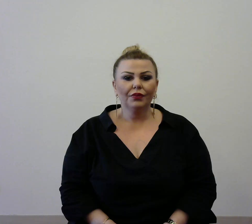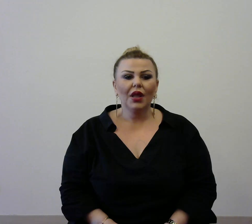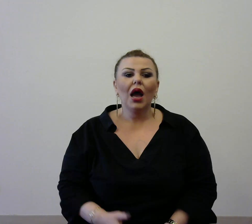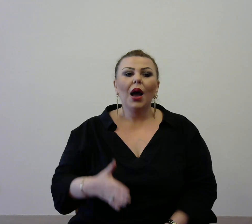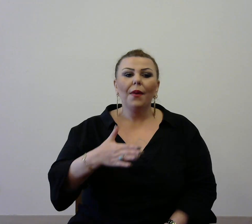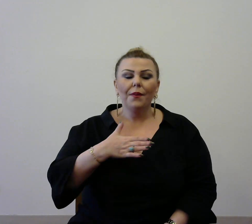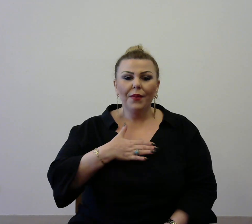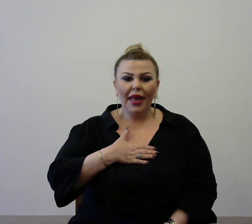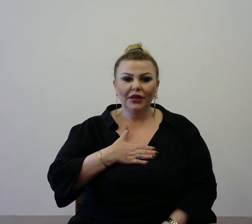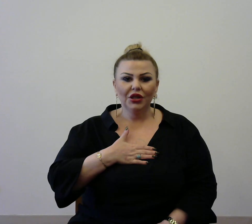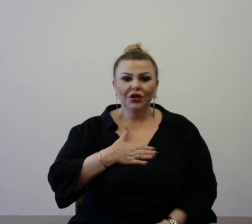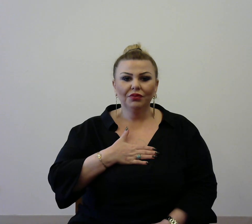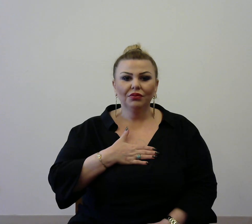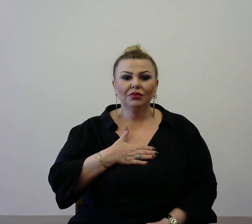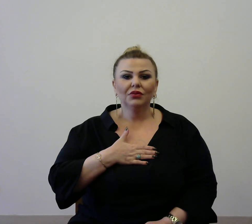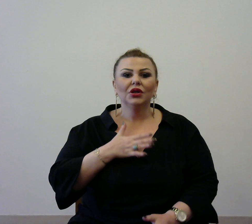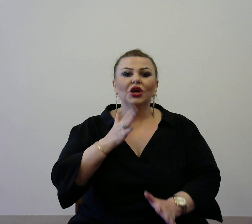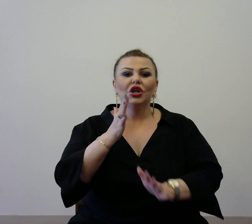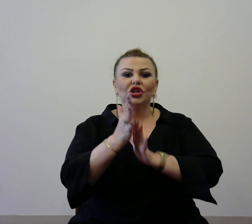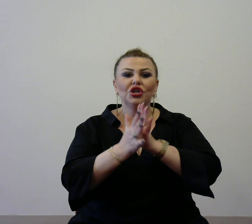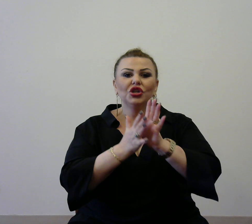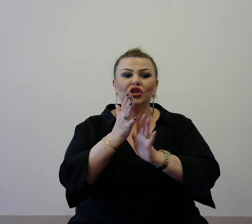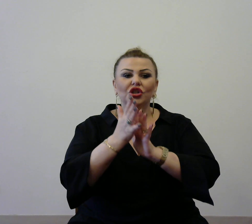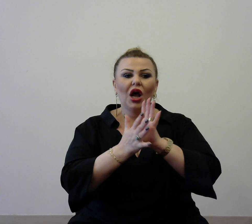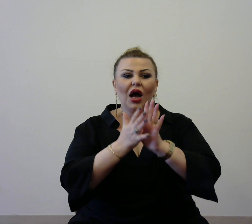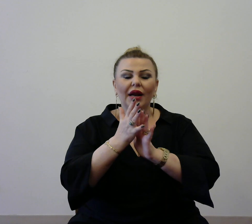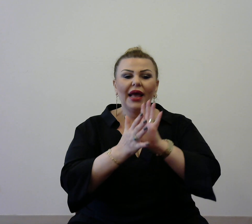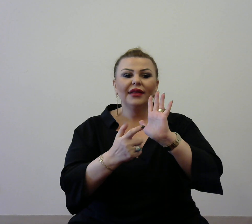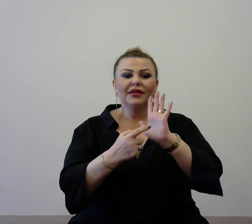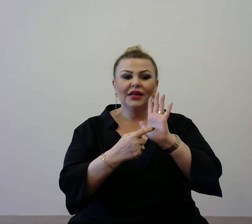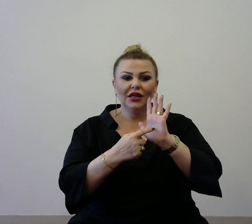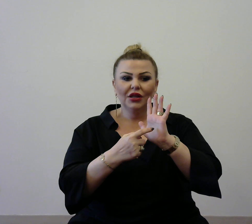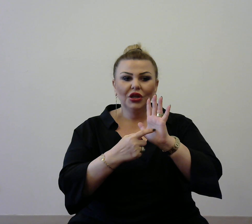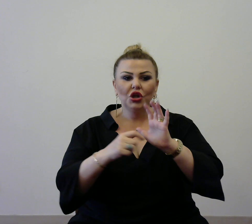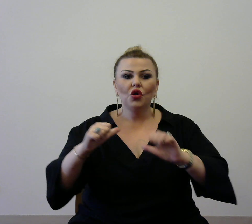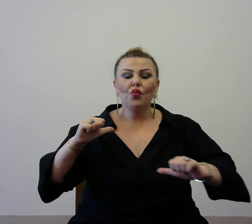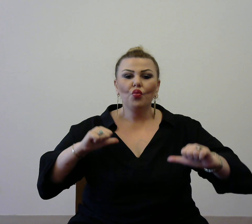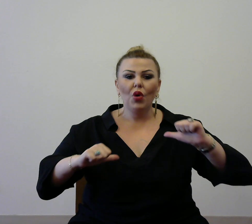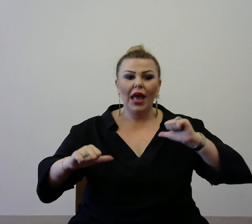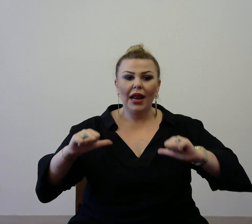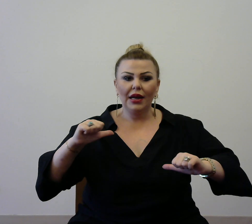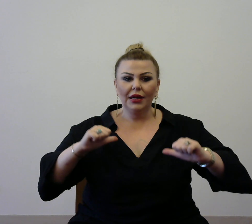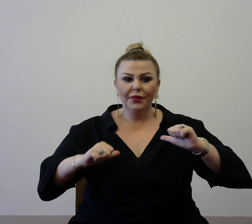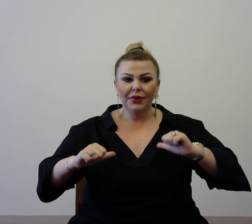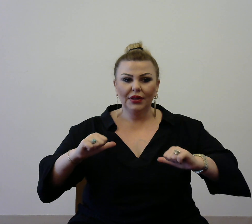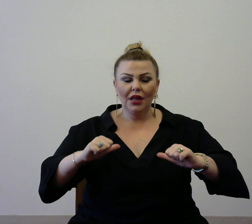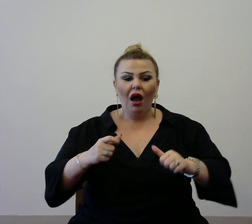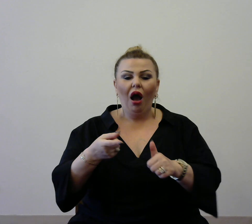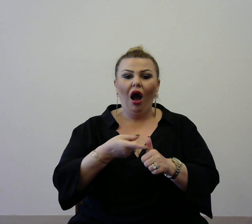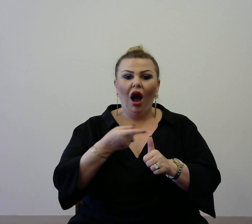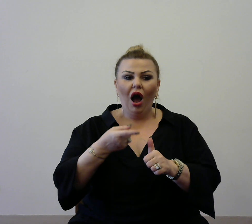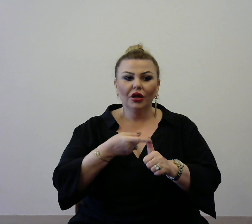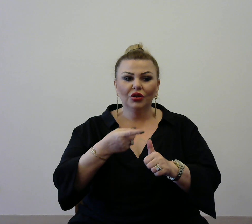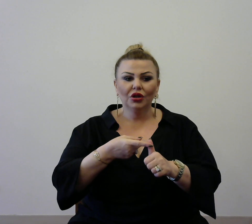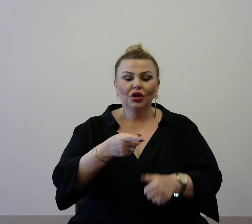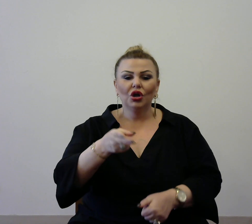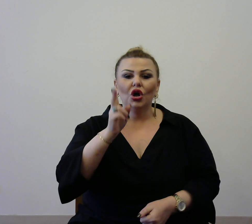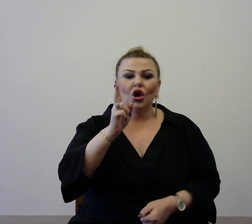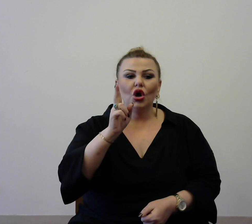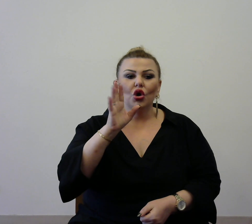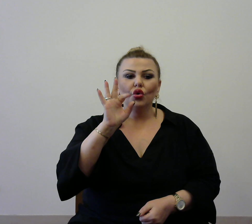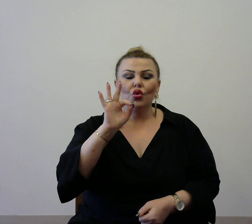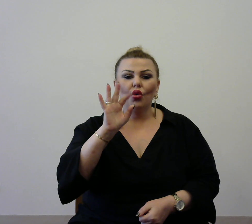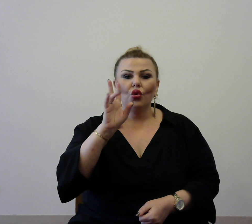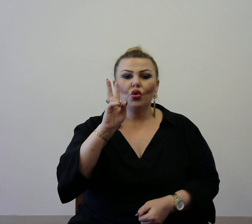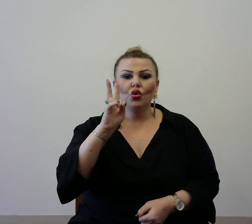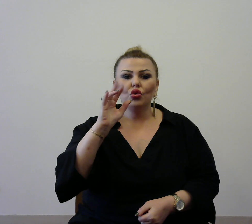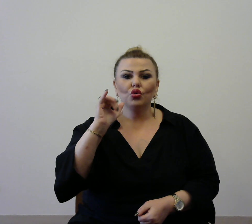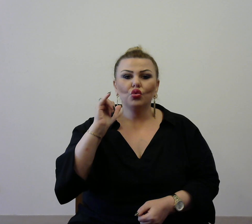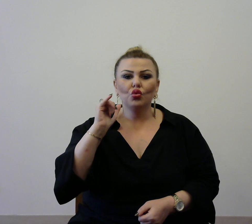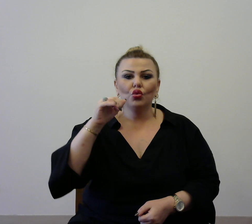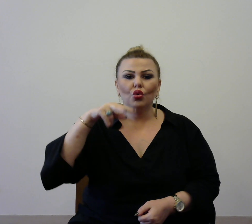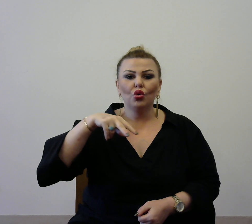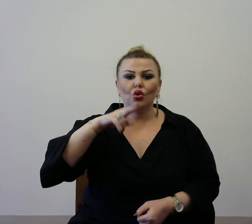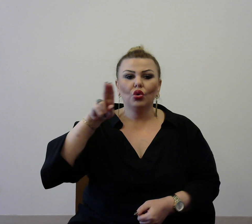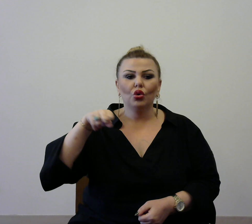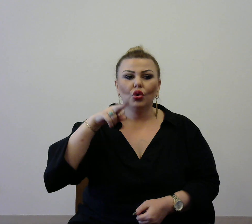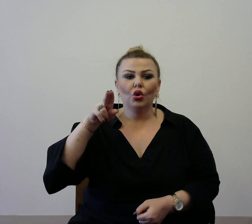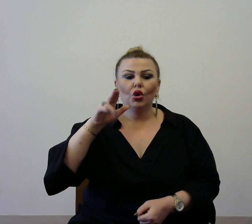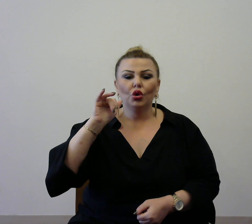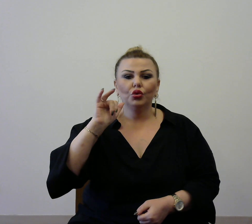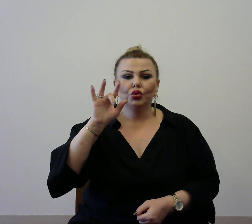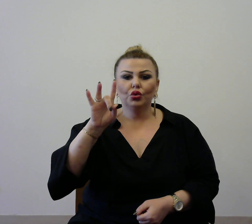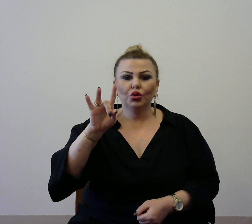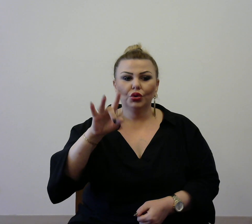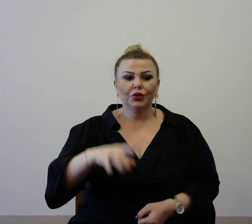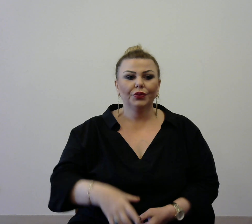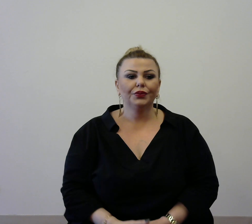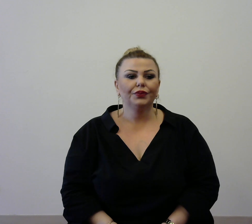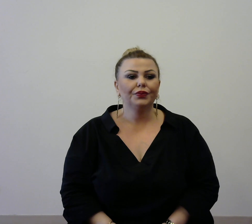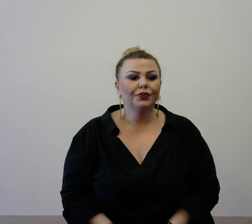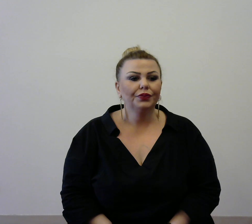Mənim işarə dili müəlliməmin adı Könüldür